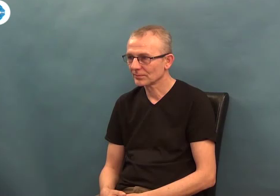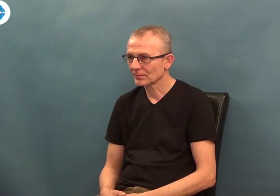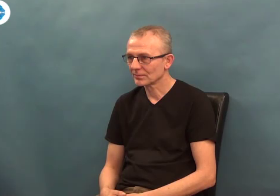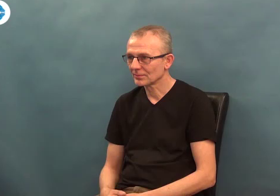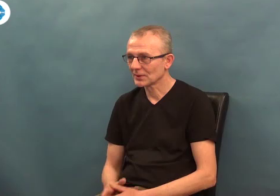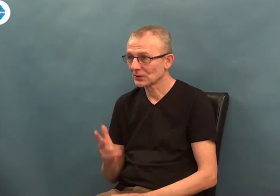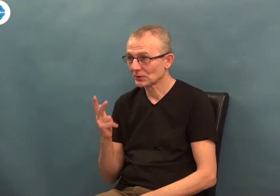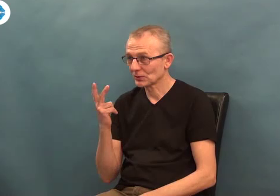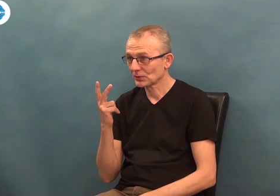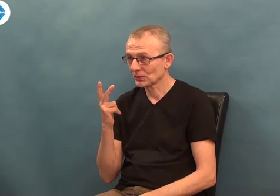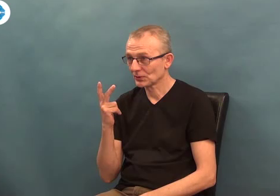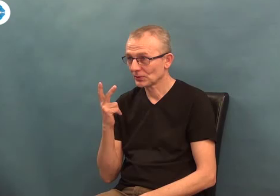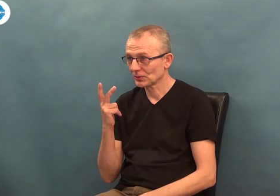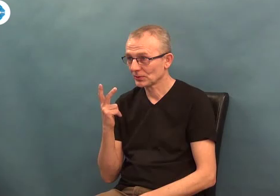Trzeciego?